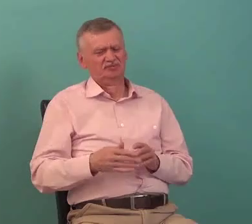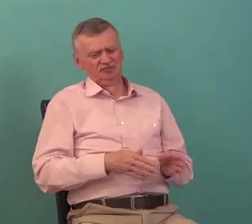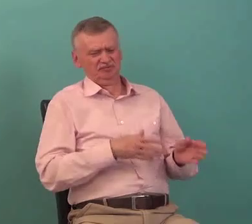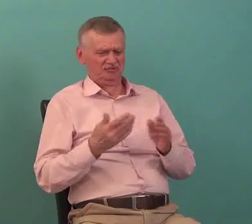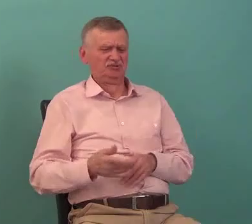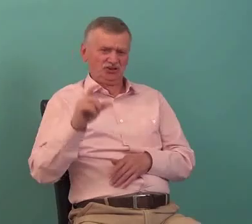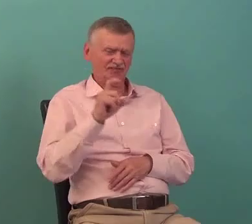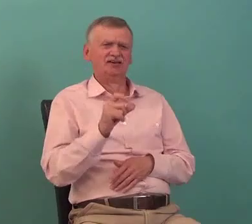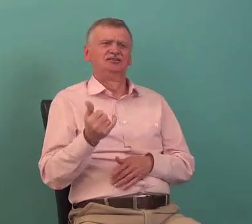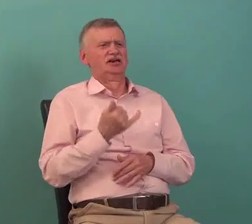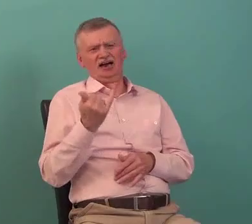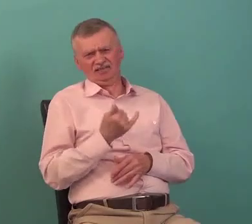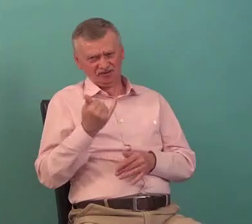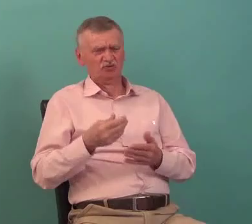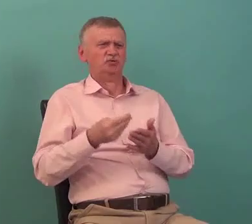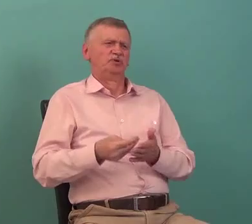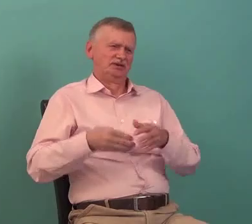W czwartek zawsze robię zakupy w sklepie.